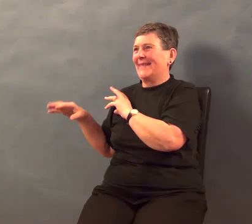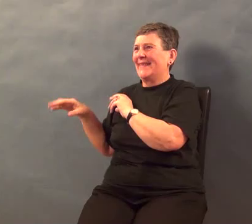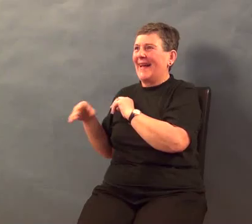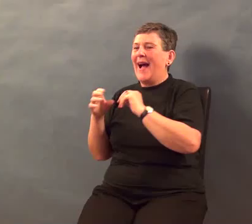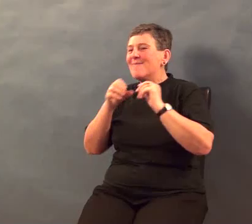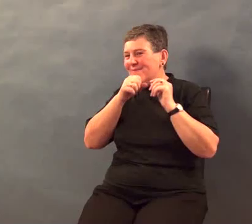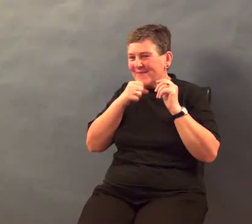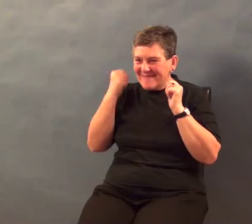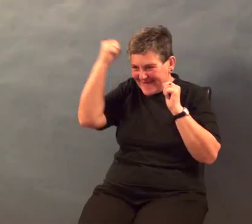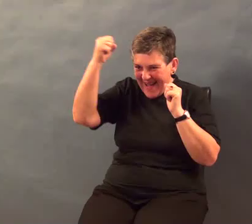Babcia krzyczała.